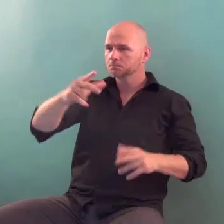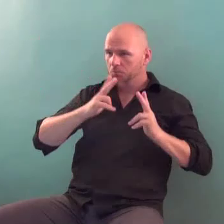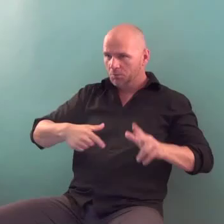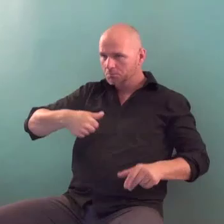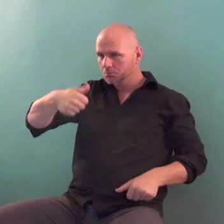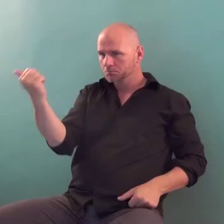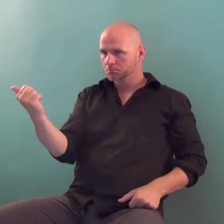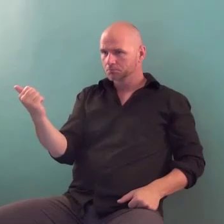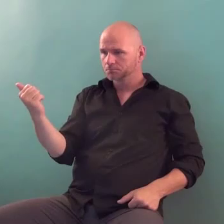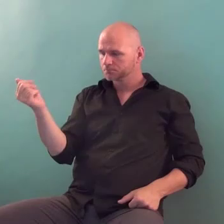Jeden dzień urlopu?